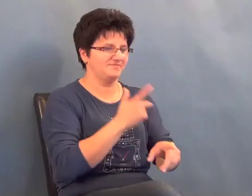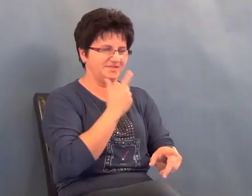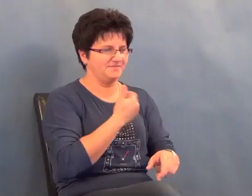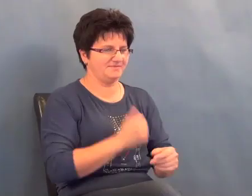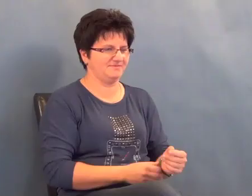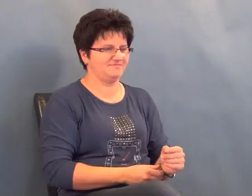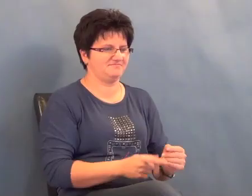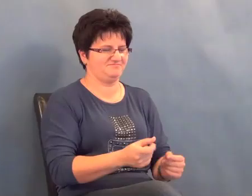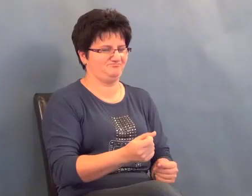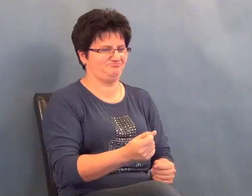Nie widziałam czegoś takiego.